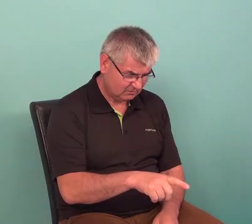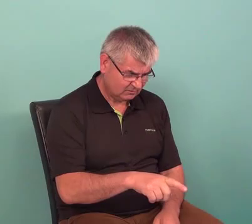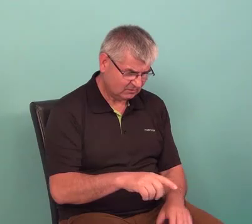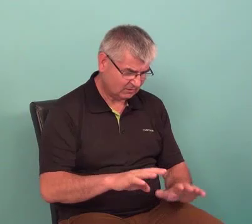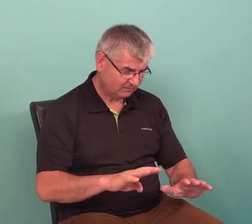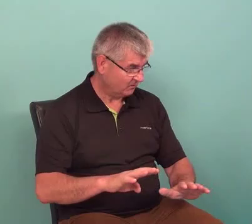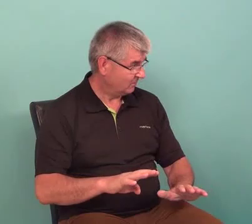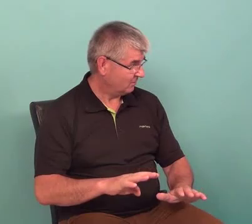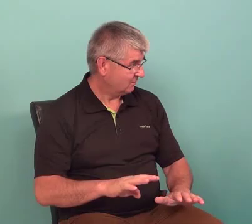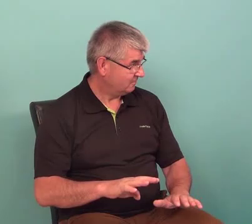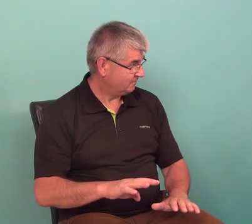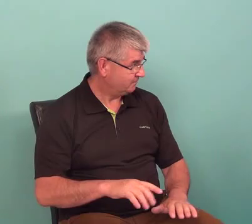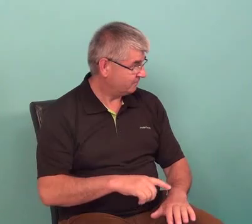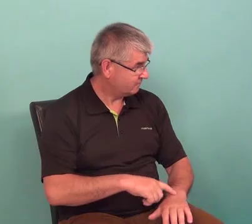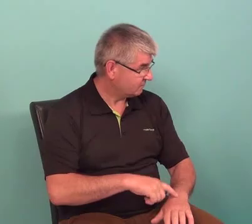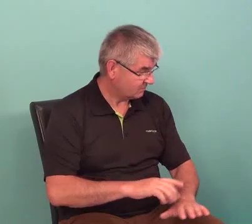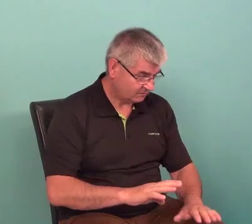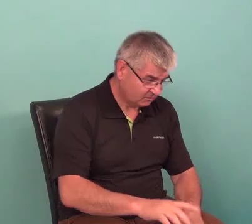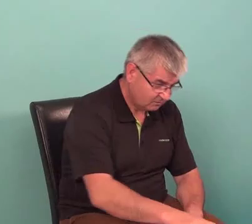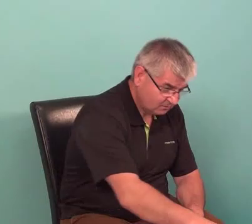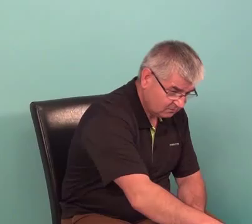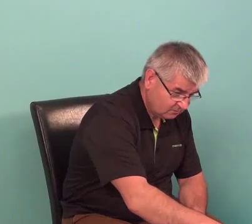Godzina dziewiąta. Dziewiąta.